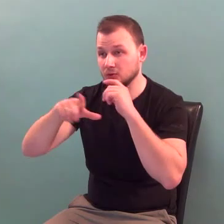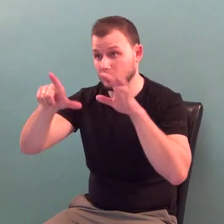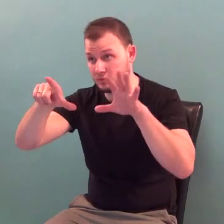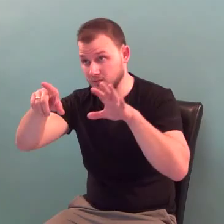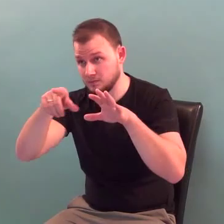Ty siódmego?